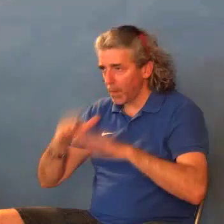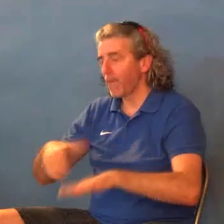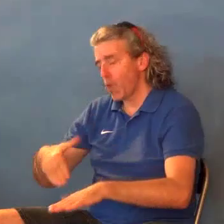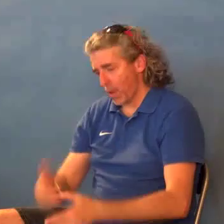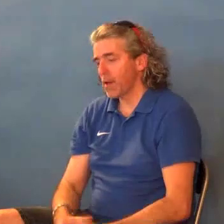Hulajnoga.